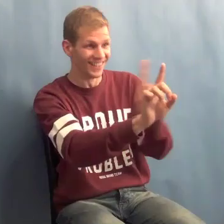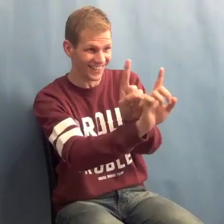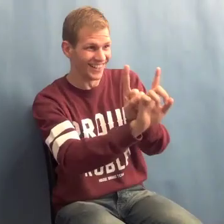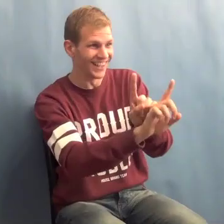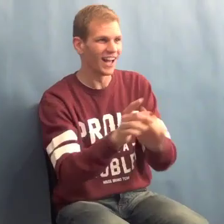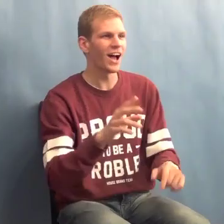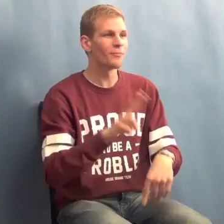Temu wszystkiemu przyglądał się policjant.